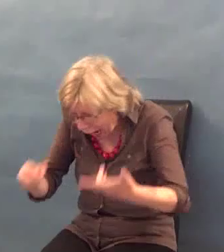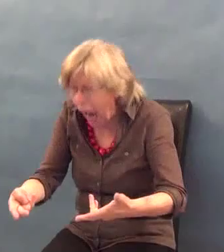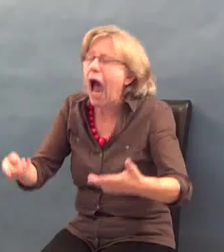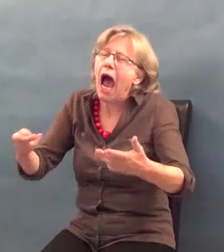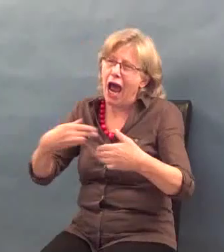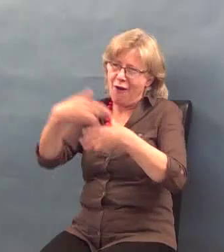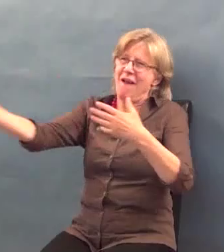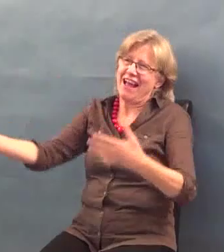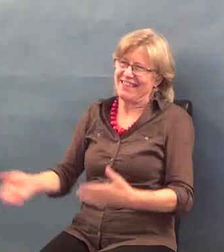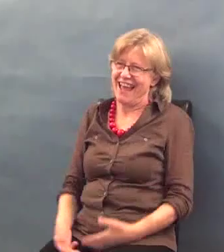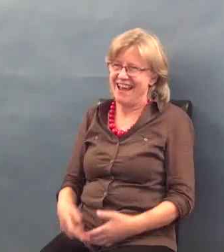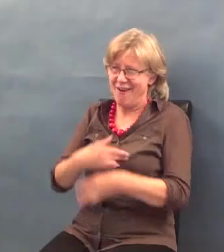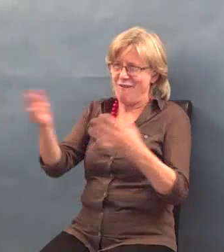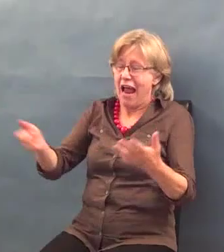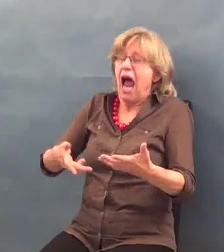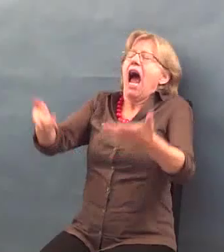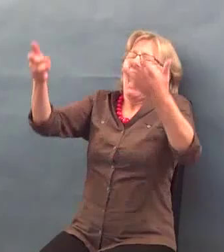Zobaczyła, bo otwarła drzwi.